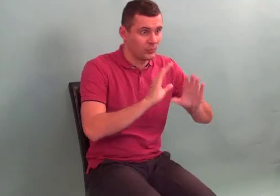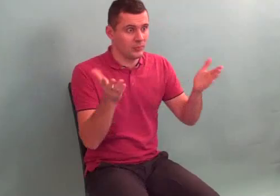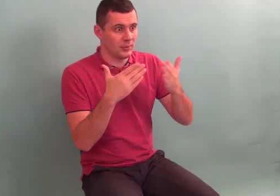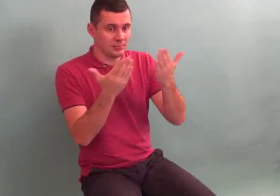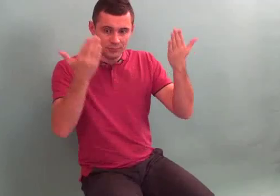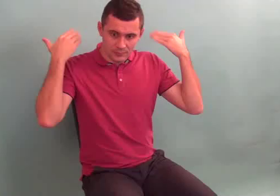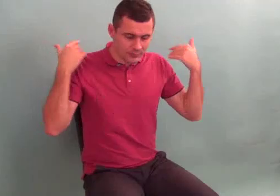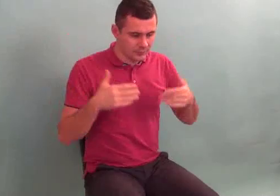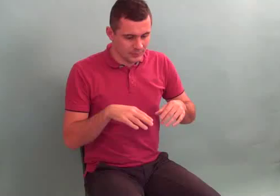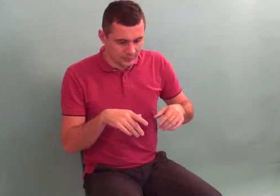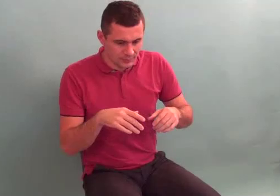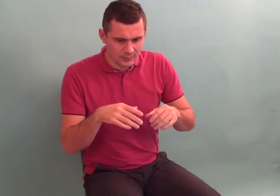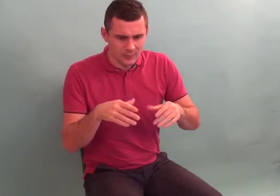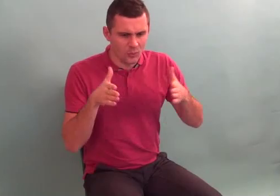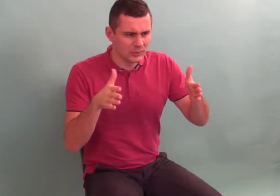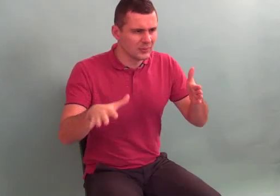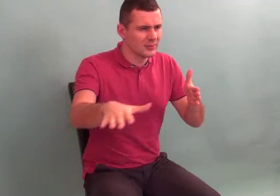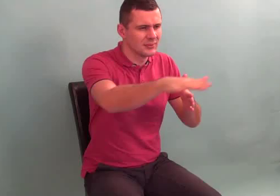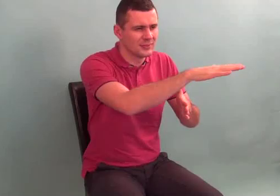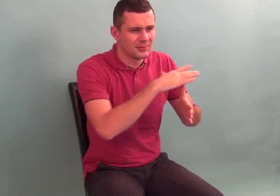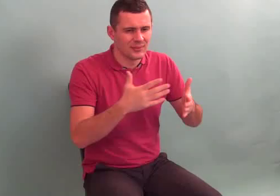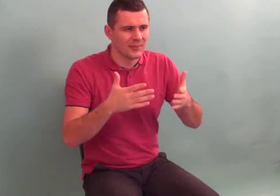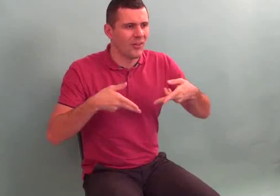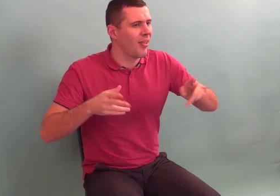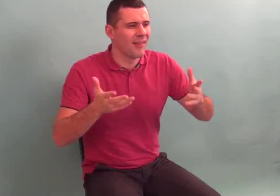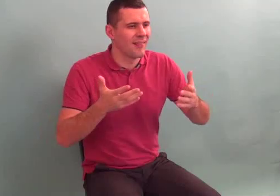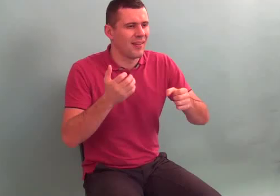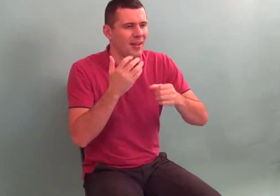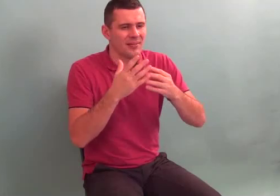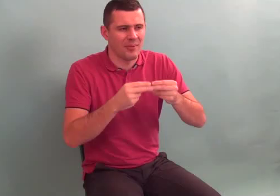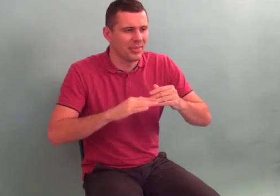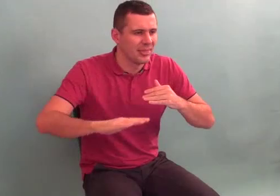Wychodzi z domu na brudną, ziemistą ulicę.